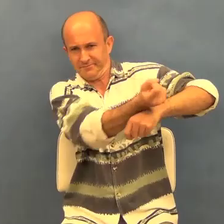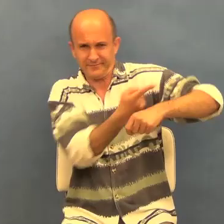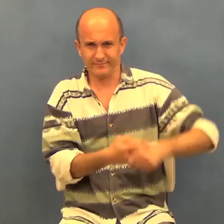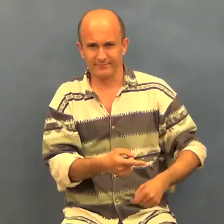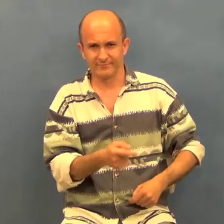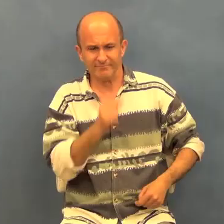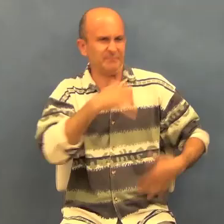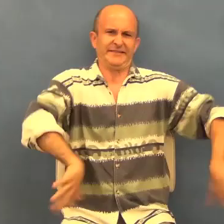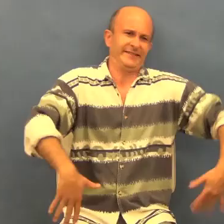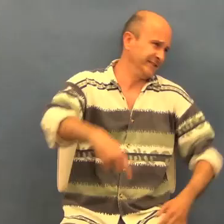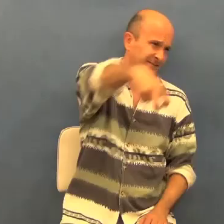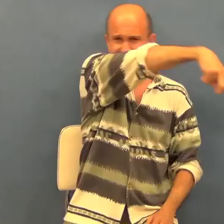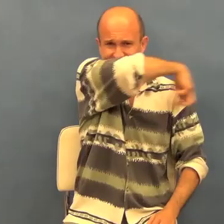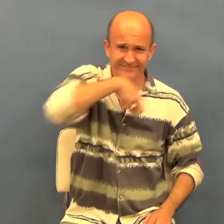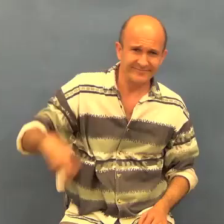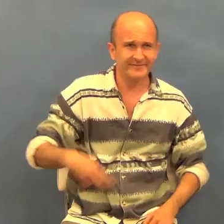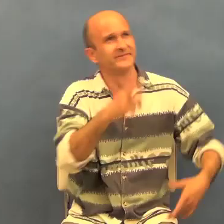Zdenerwowana babcia wychodzi i widzi rozbite okno.